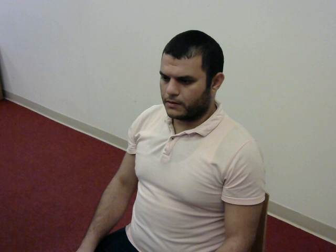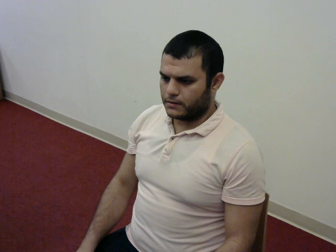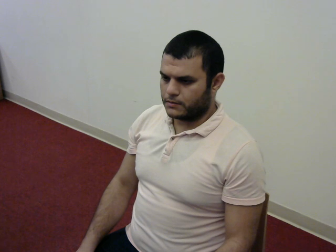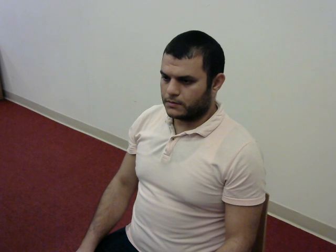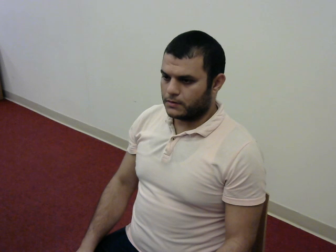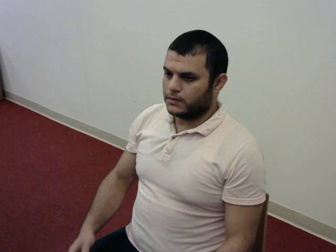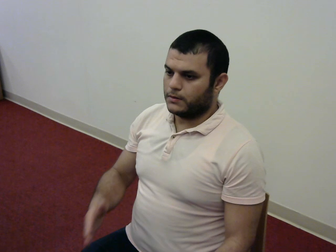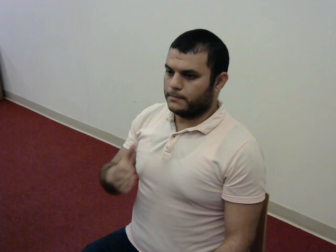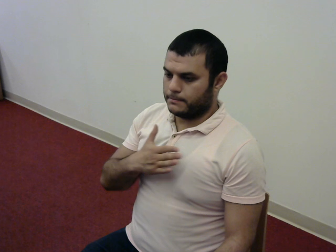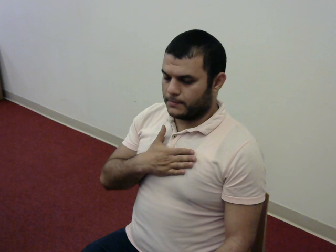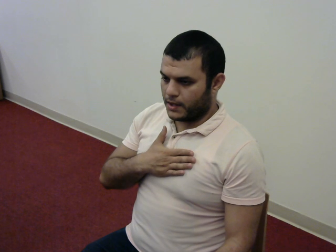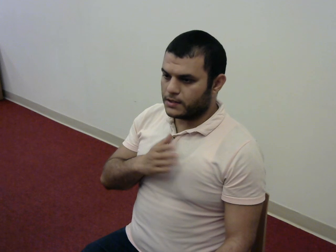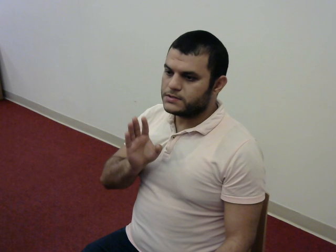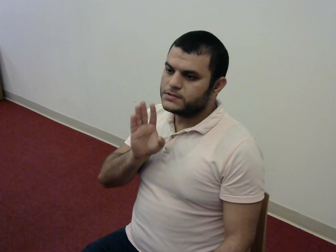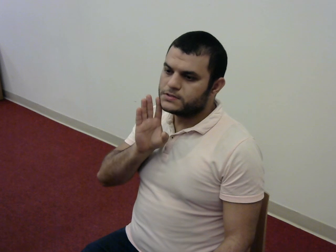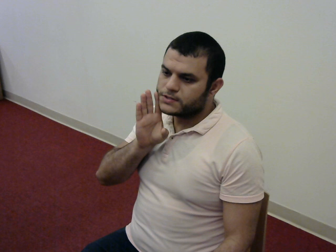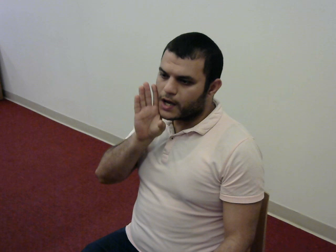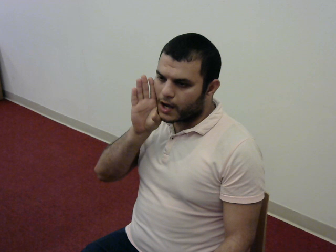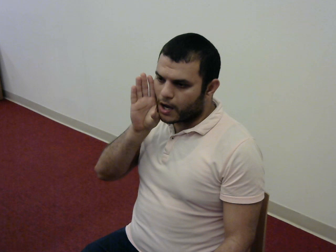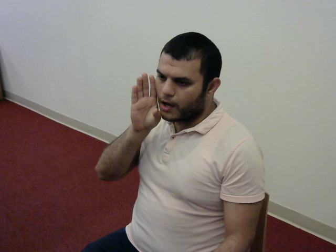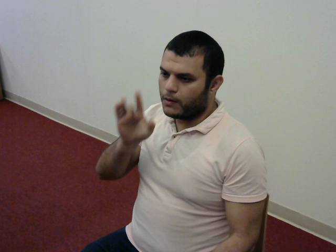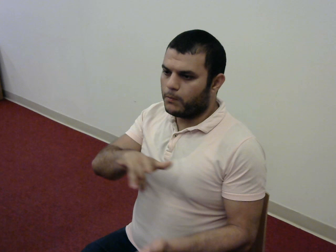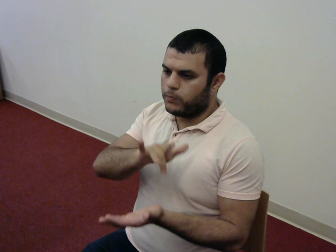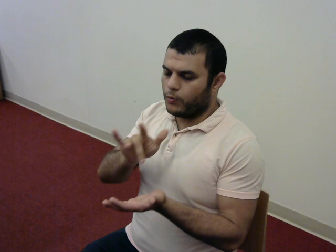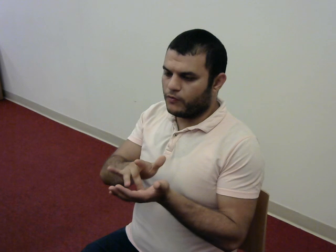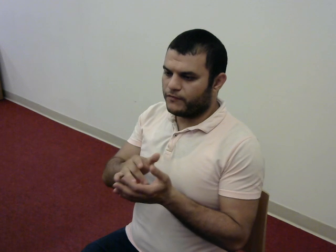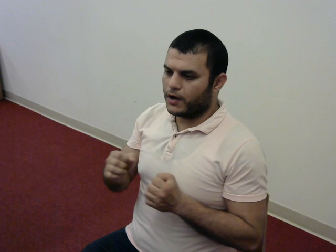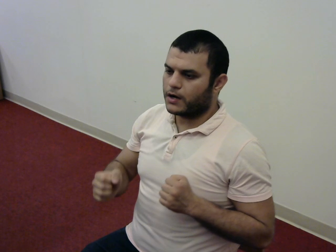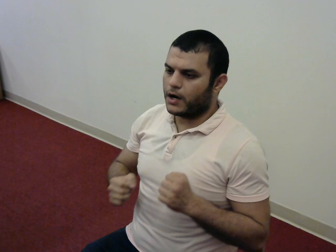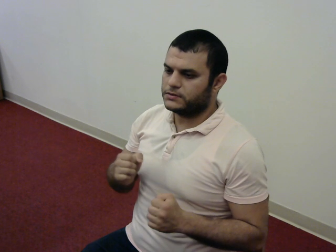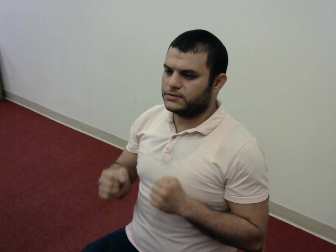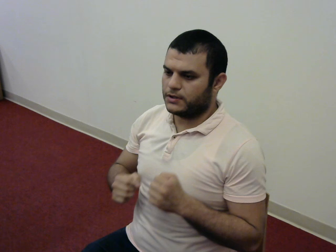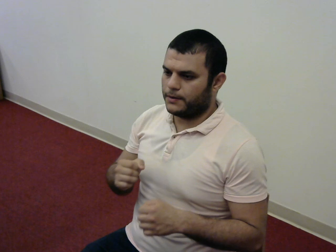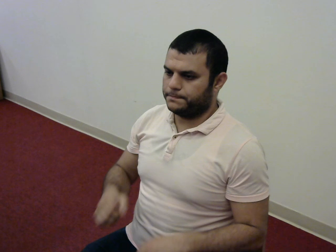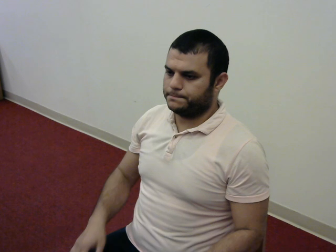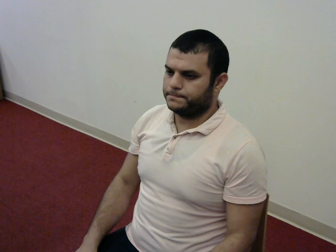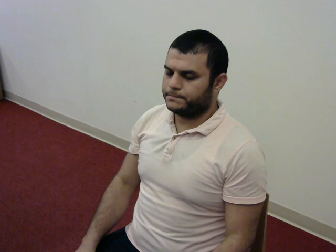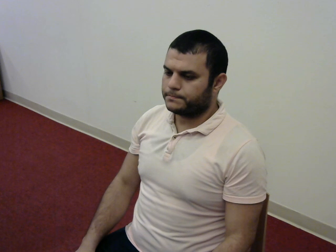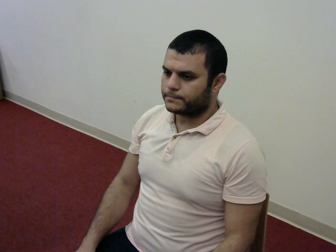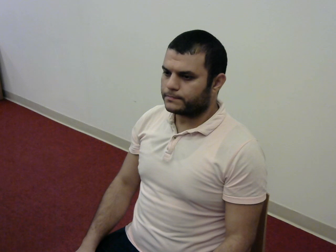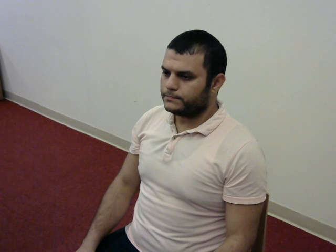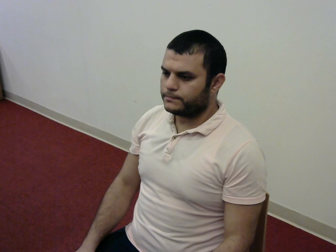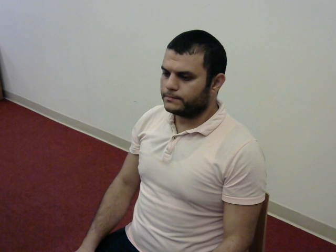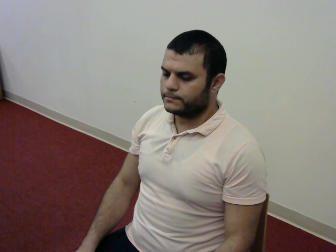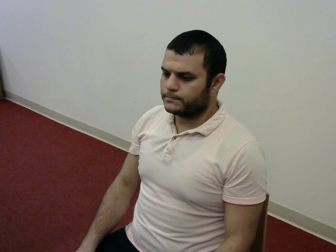Mən səhərlər bulvarda qaçıram